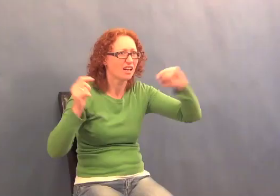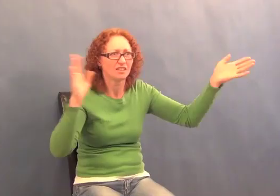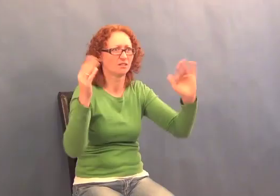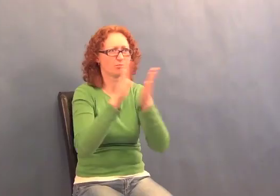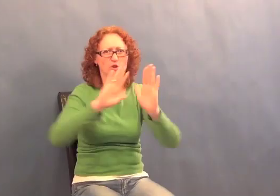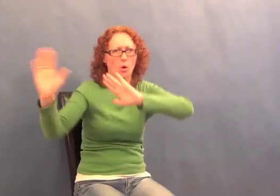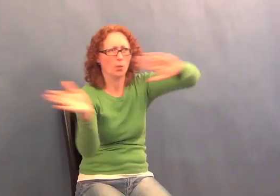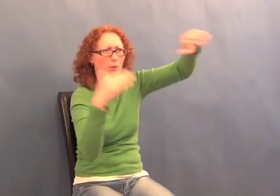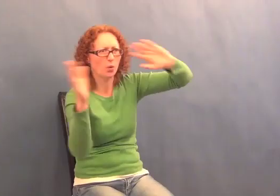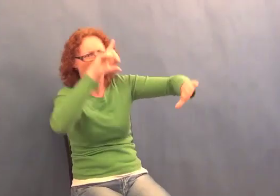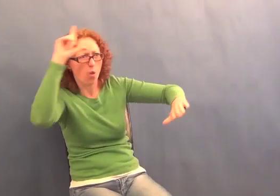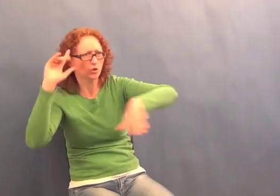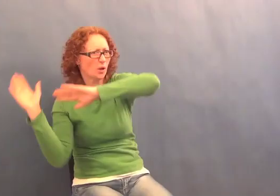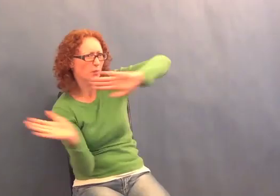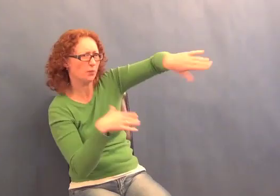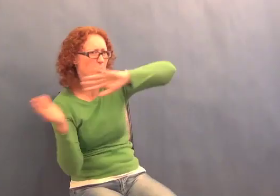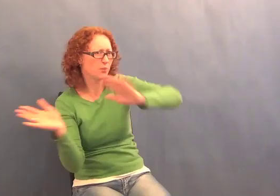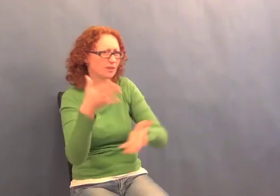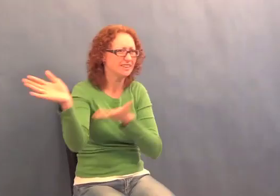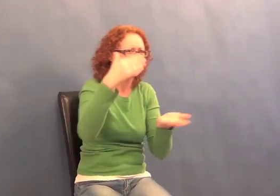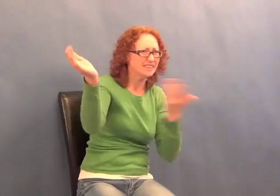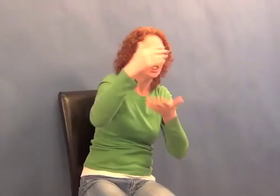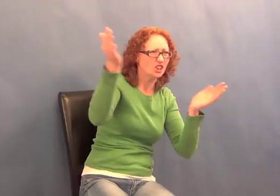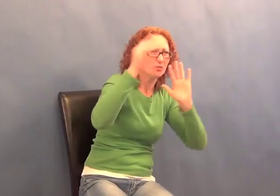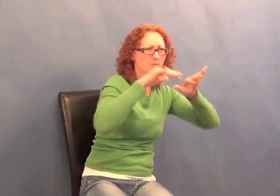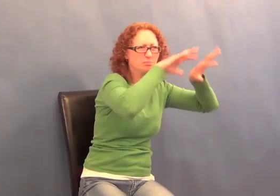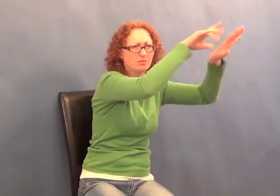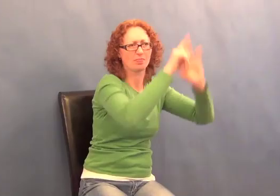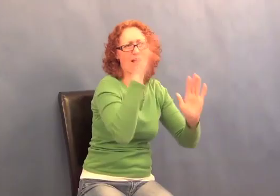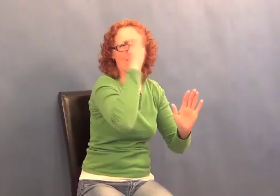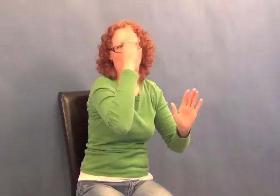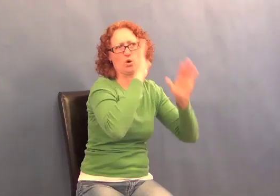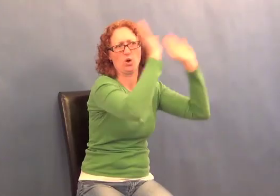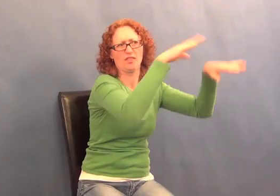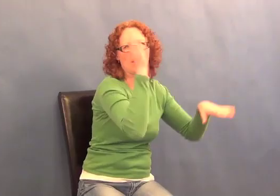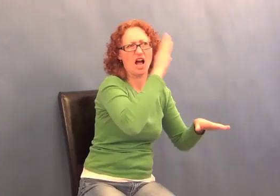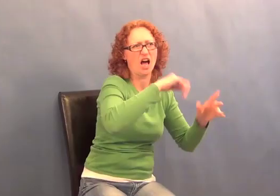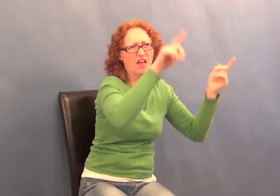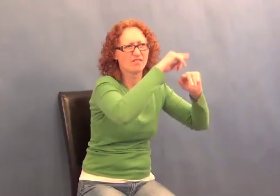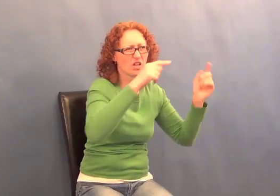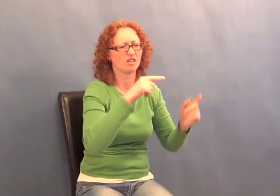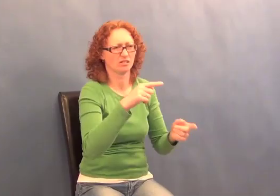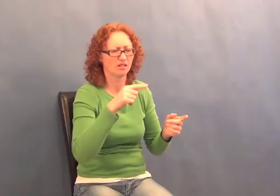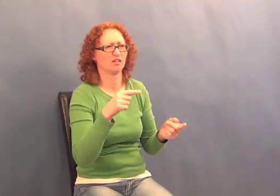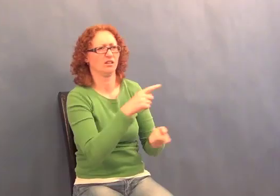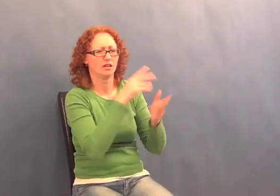Zaczęli ewakuować, wyprowadzać ludzi na dwór i tam zostawiać.